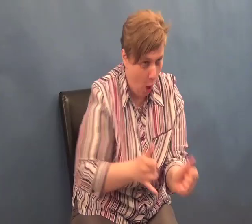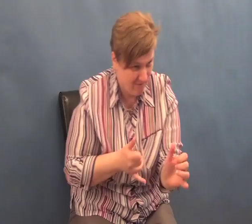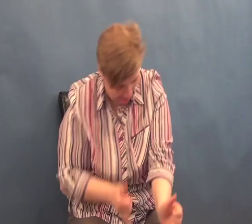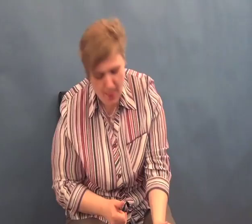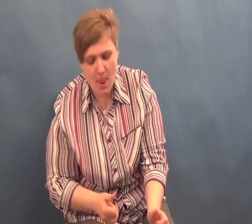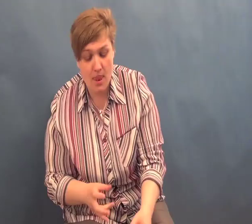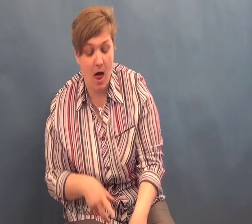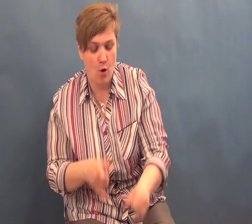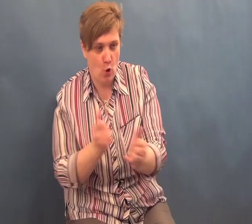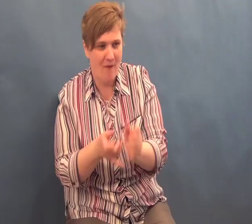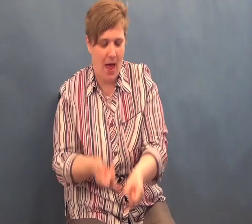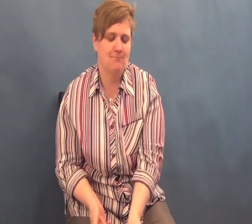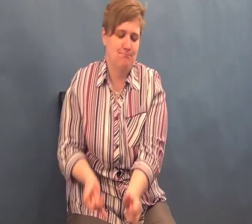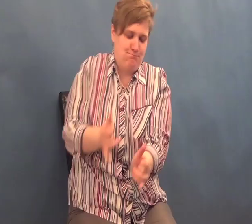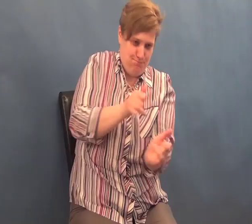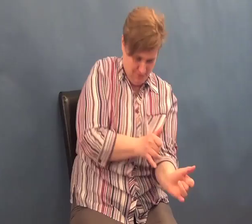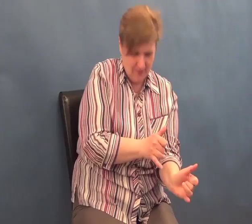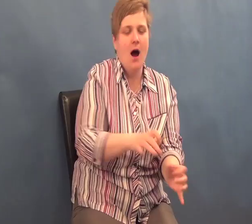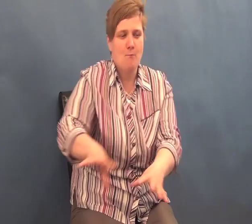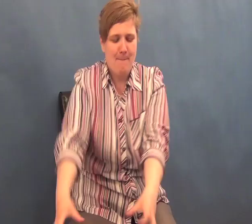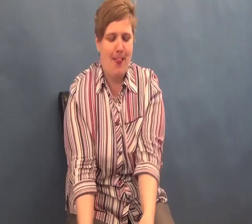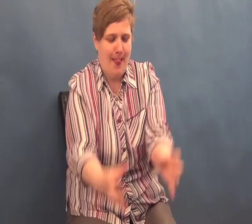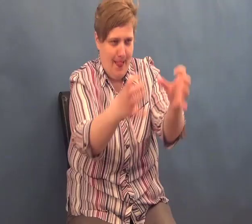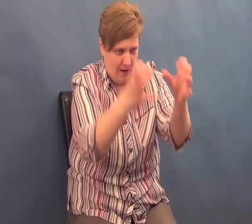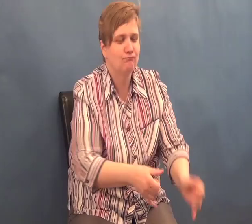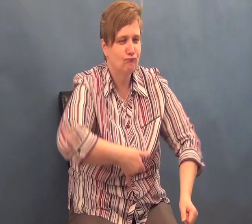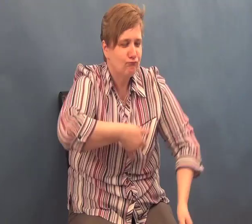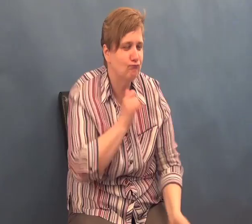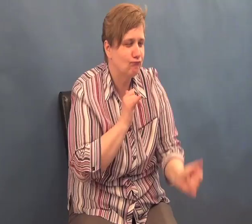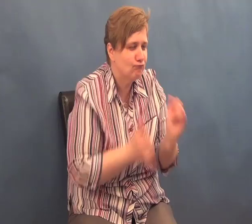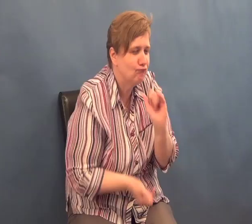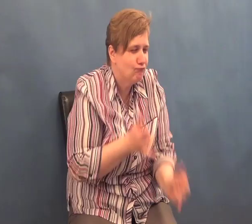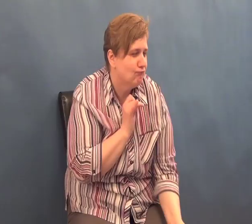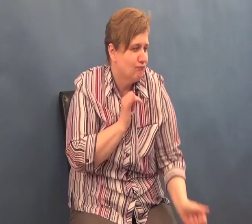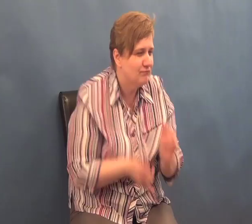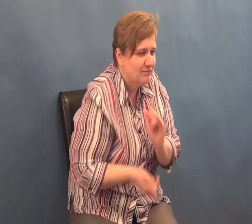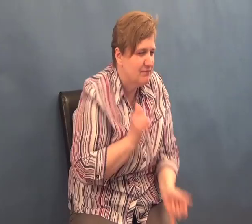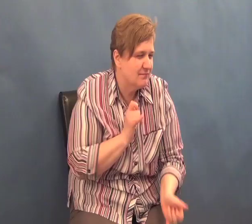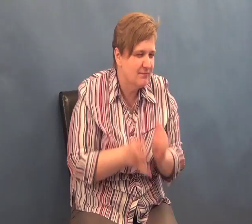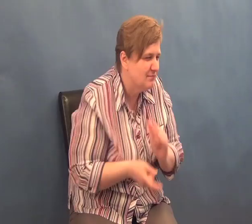Podnosi rower i stawia kosz na rowerze, po czym odjeżdża.